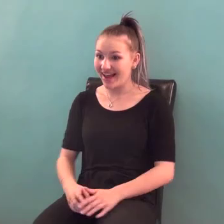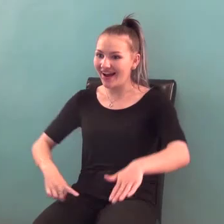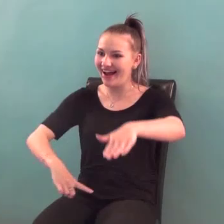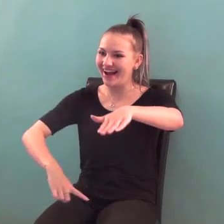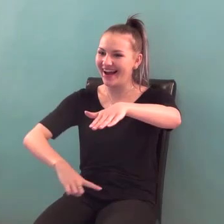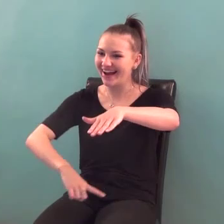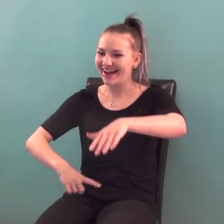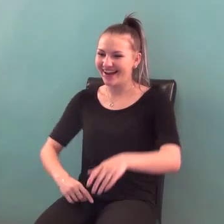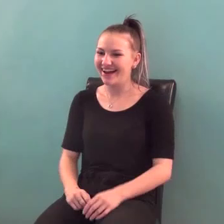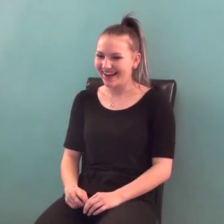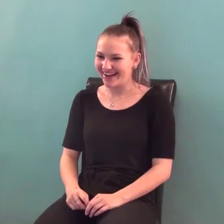Ewakuacja.